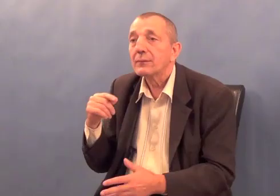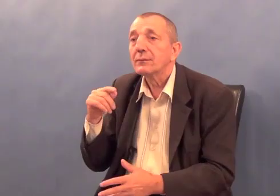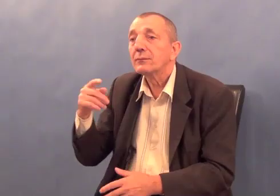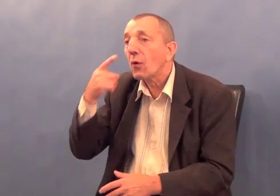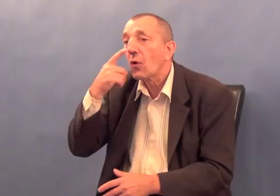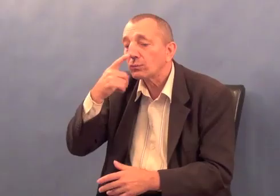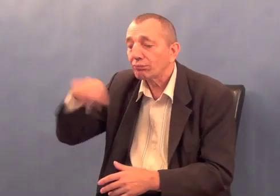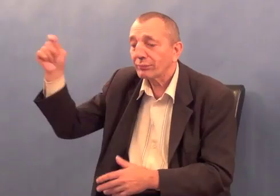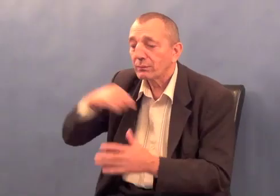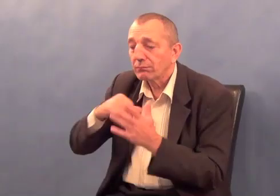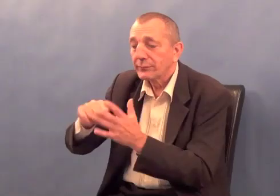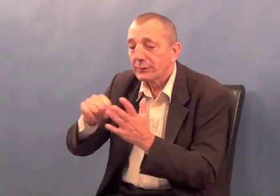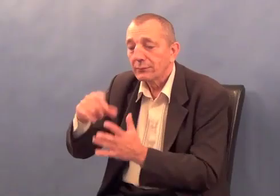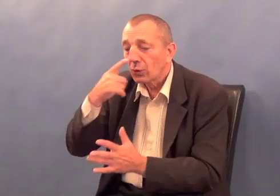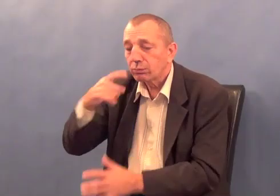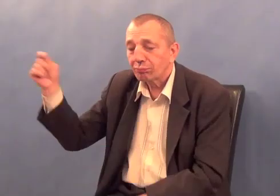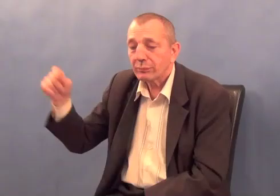Do Olsztyna wyjazd, ja na wycieczkę do Olsztyna wyjeżdżam